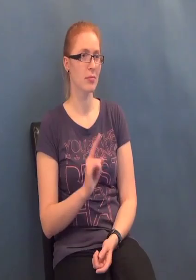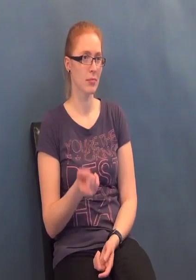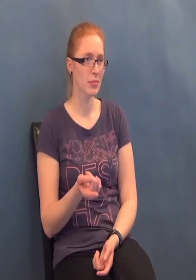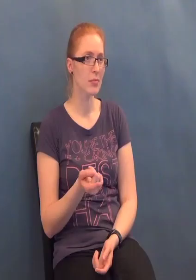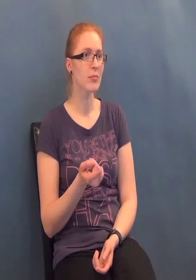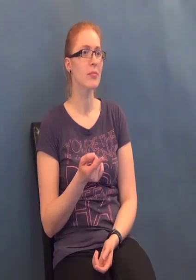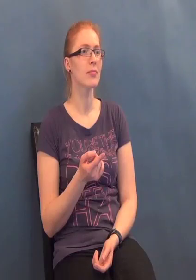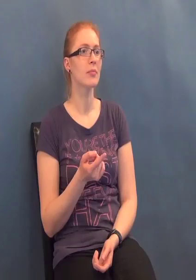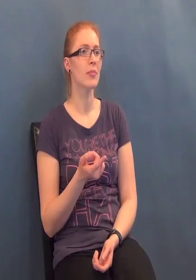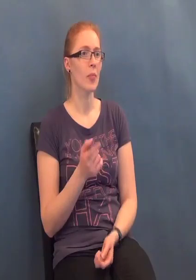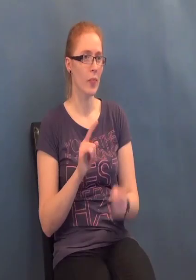Nie wolno.